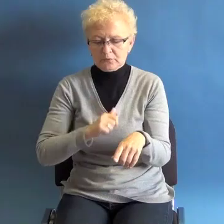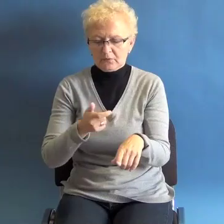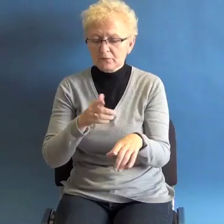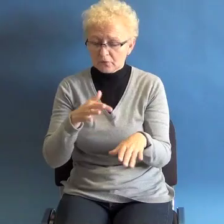Kolor.